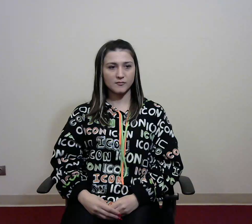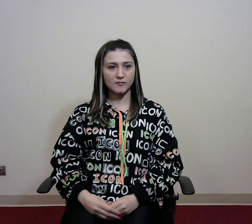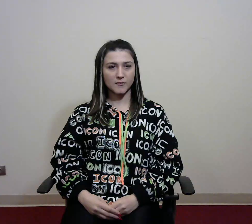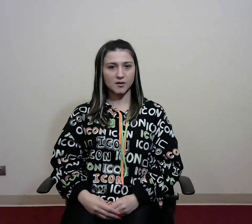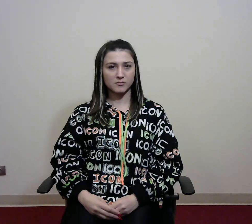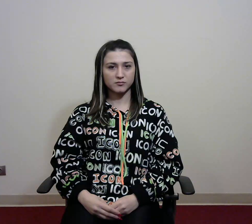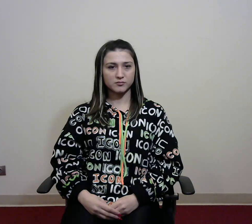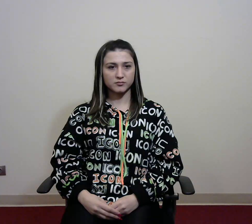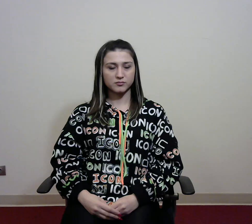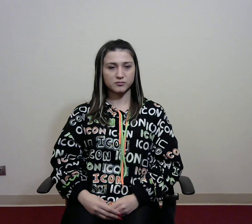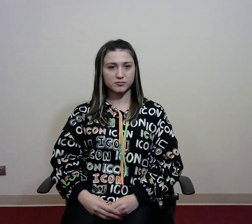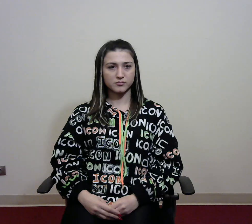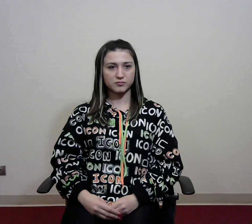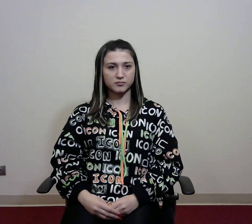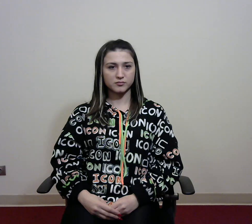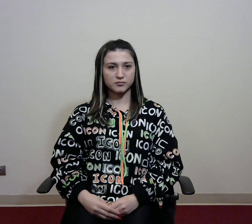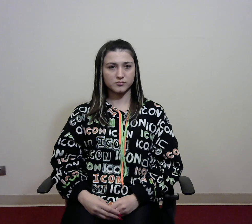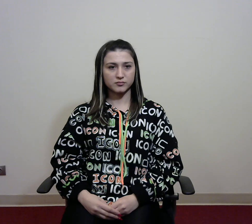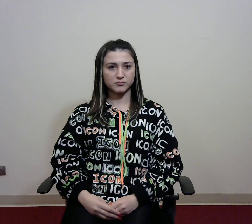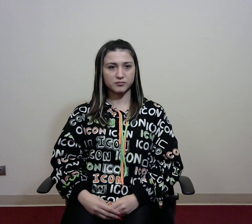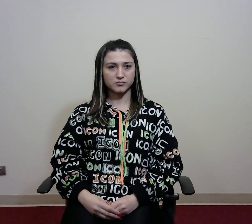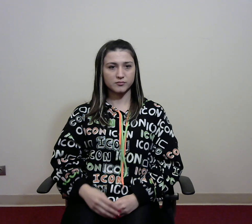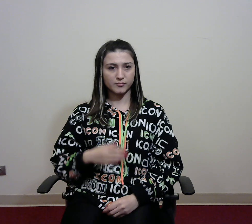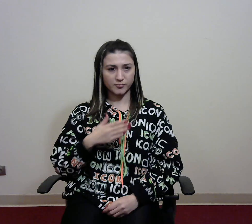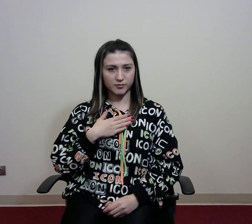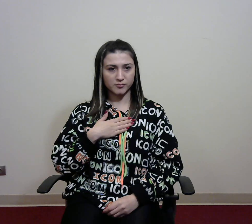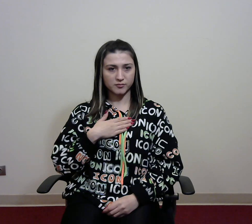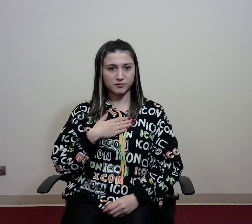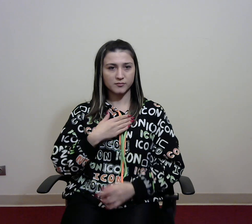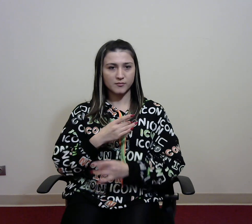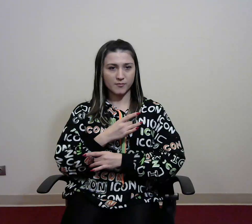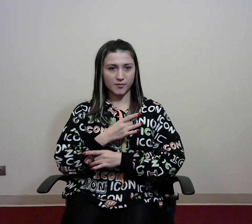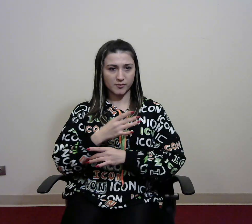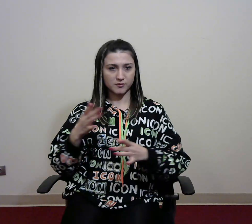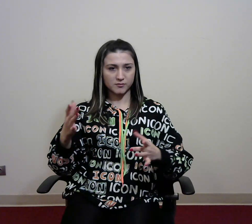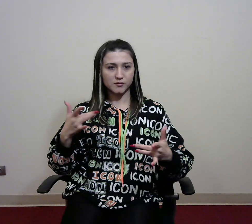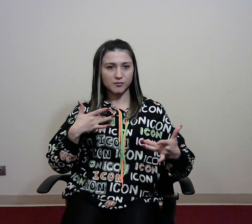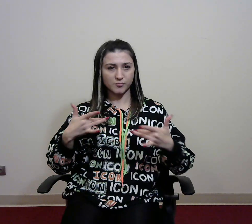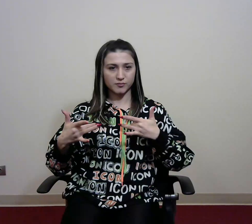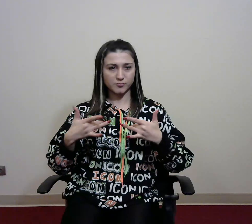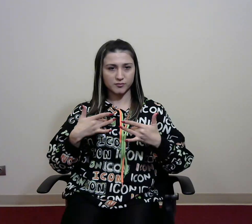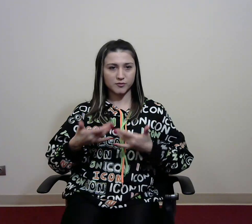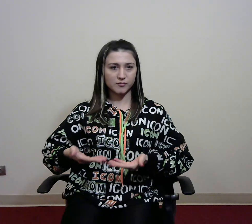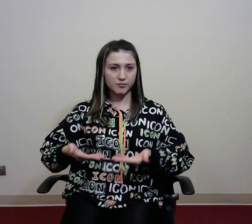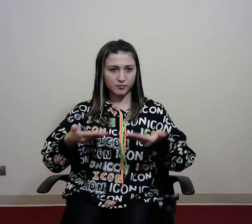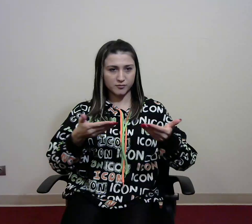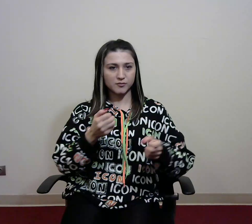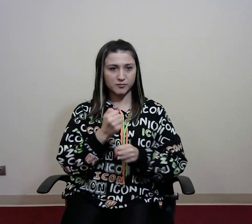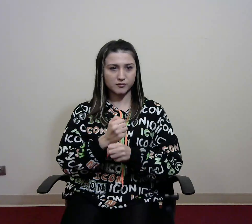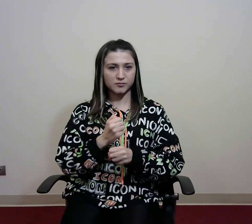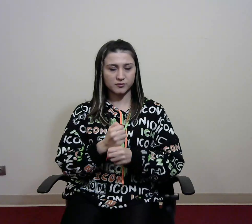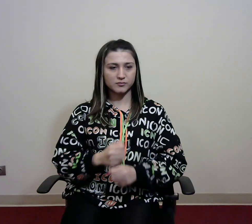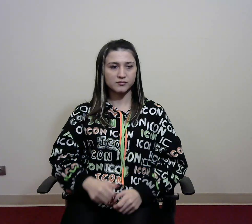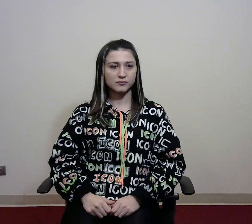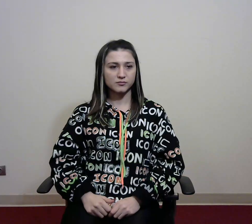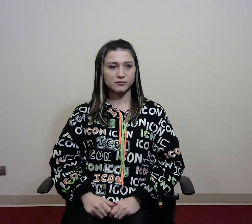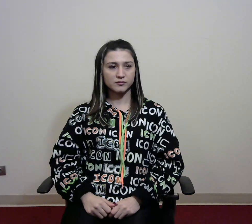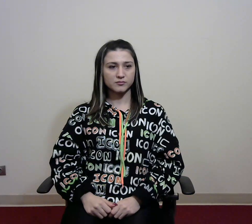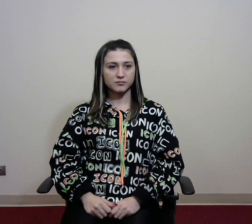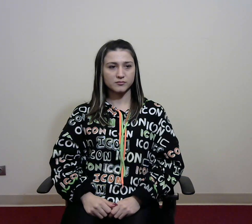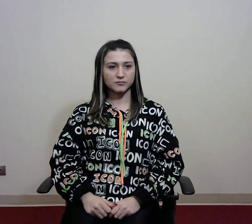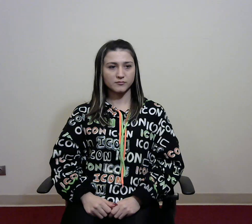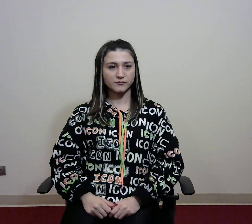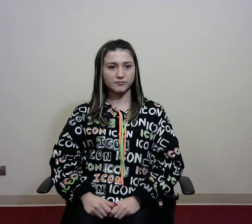Məni bayram tədbirinə dəvət ediblər